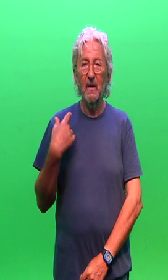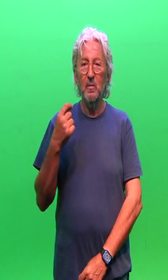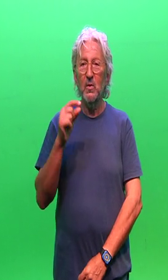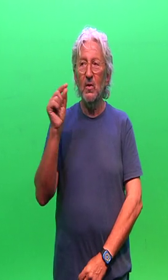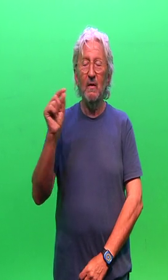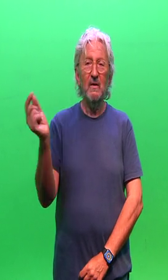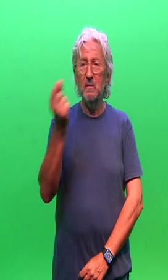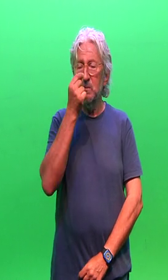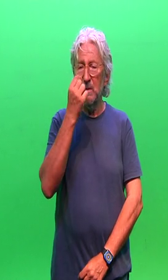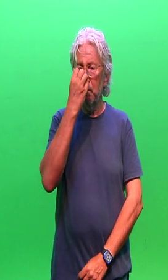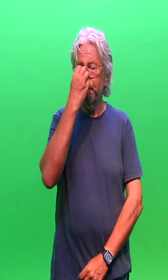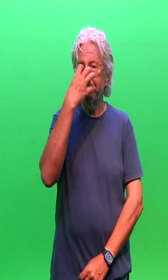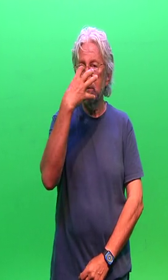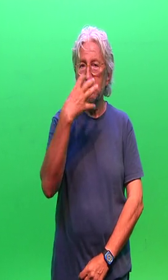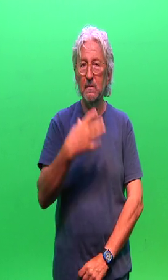Ahir em va picar un insecte i tinc el nas inflat.